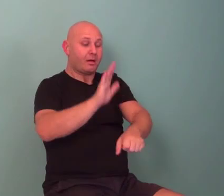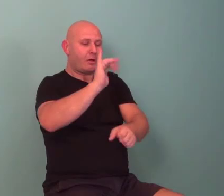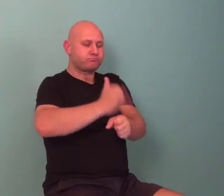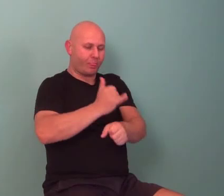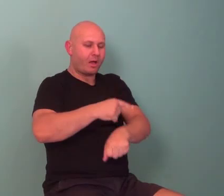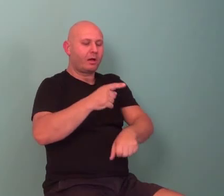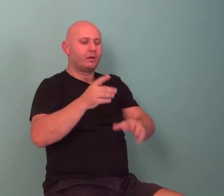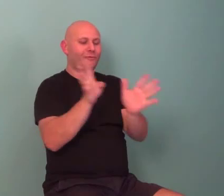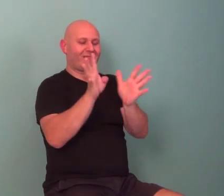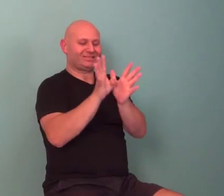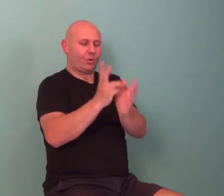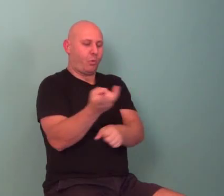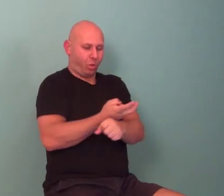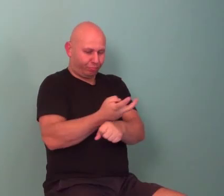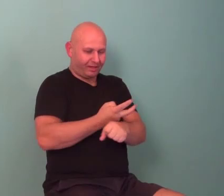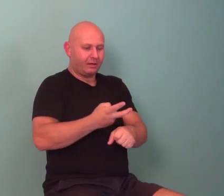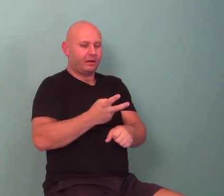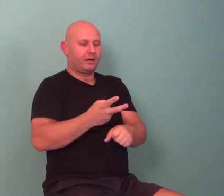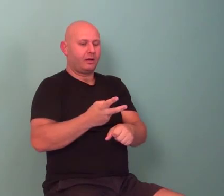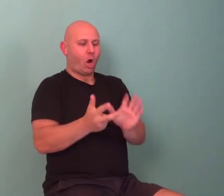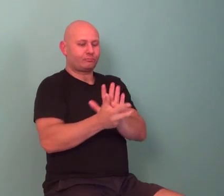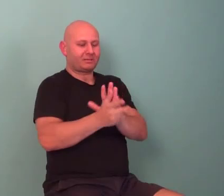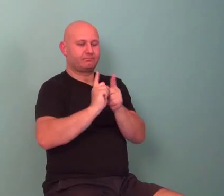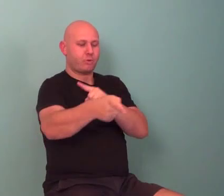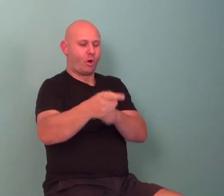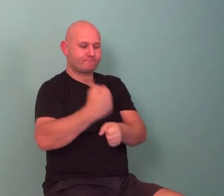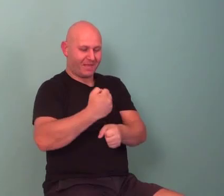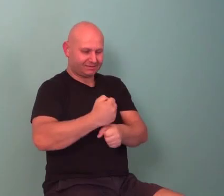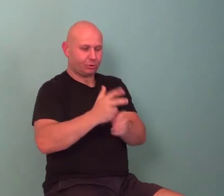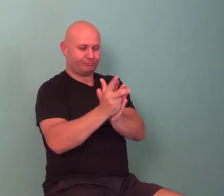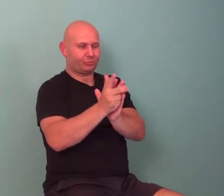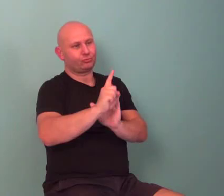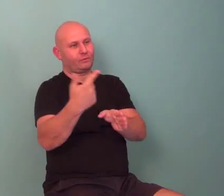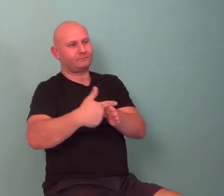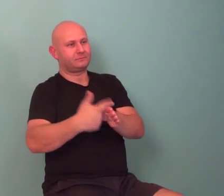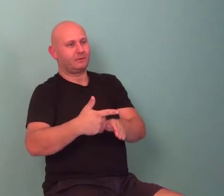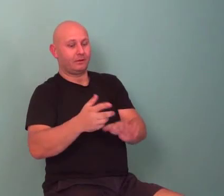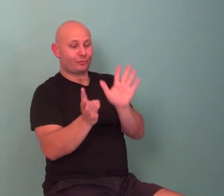Piątek, dziewiętnastego lutego o osiemnastej, po pracy, od osiemnastej do dwudziestej.